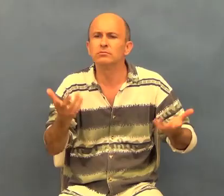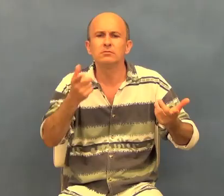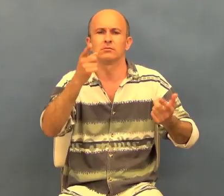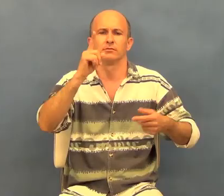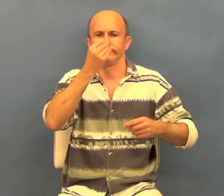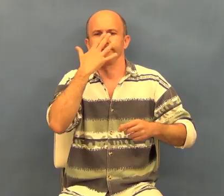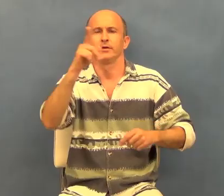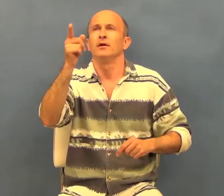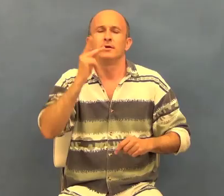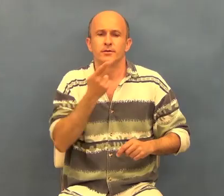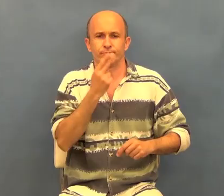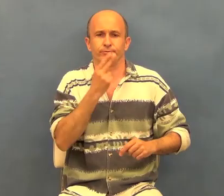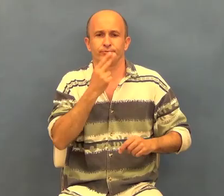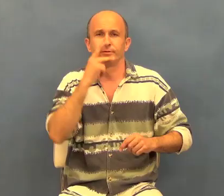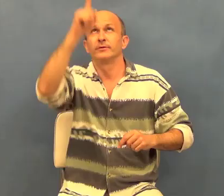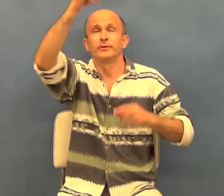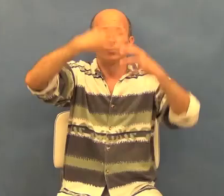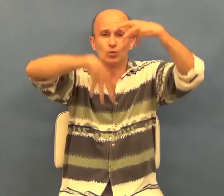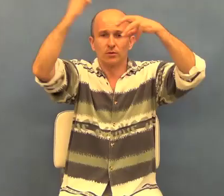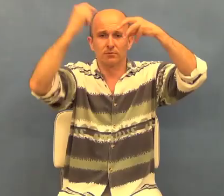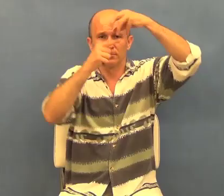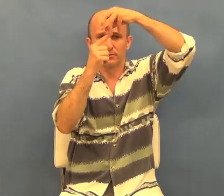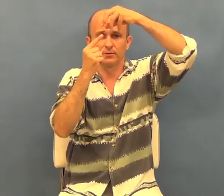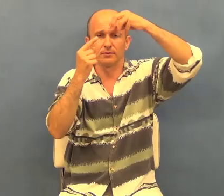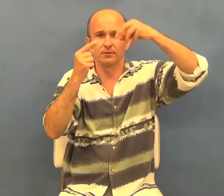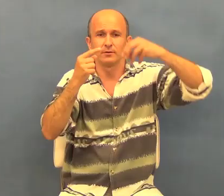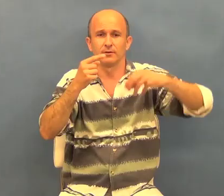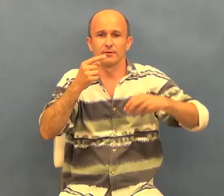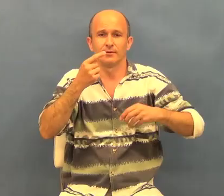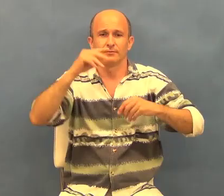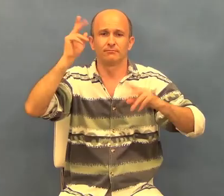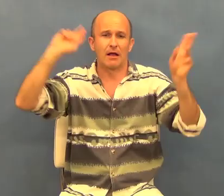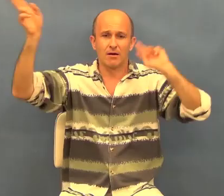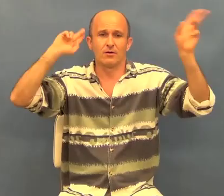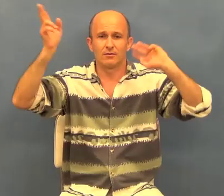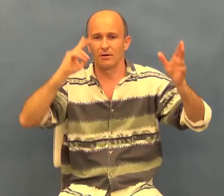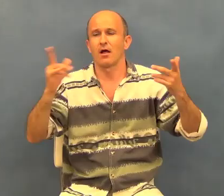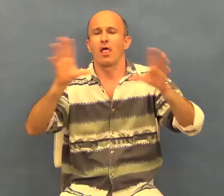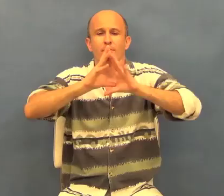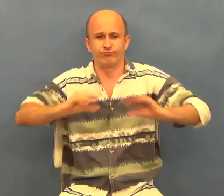Okazało się, że ktoś palił papierosy i czujnik uruchomił alarm, który się w końcu wyłączył.